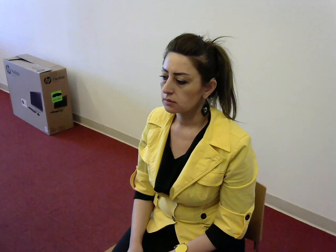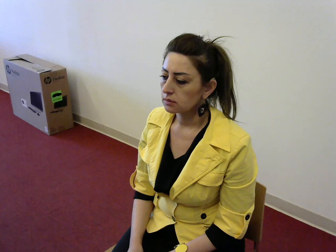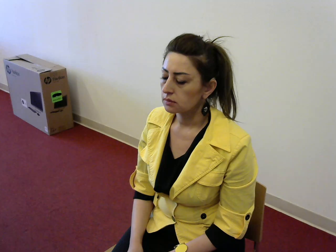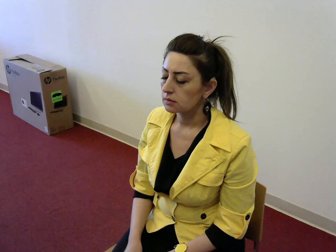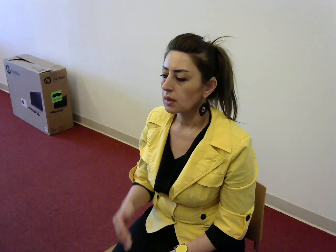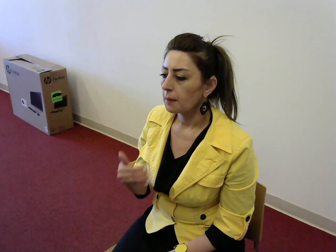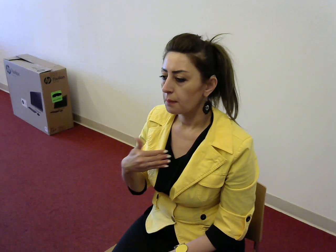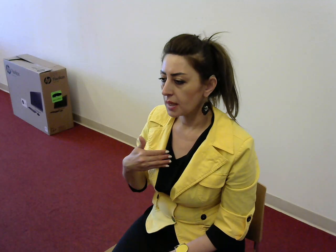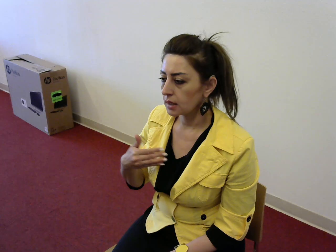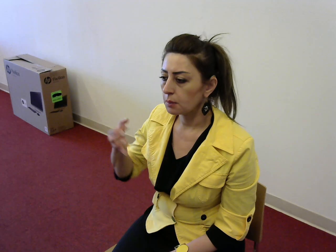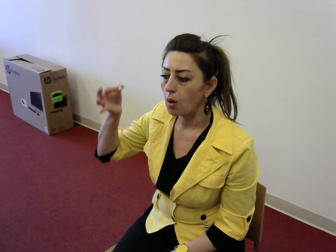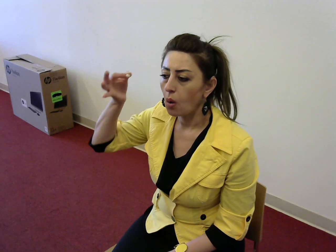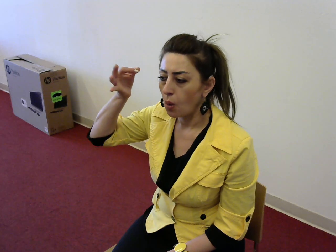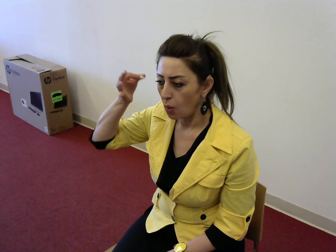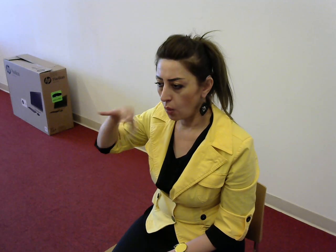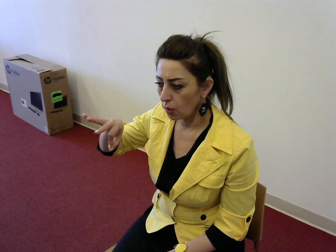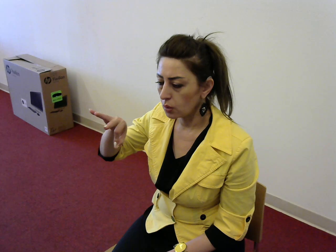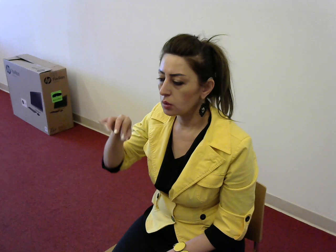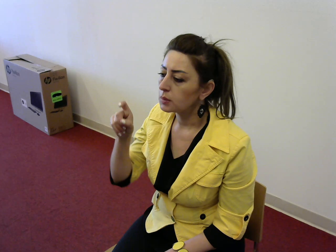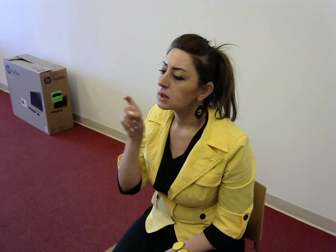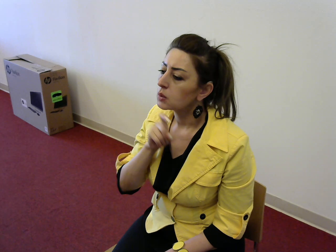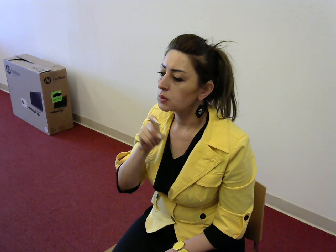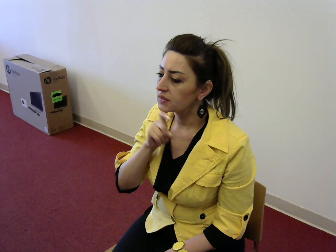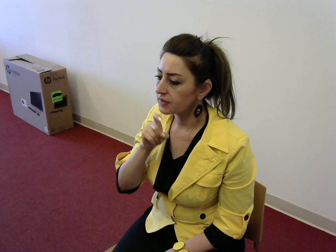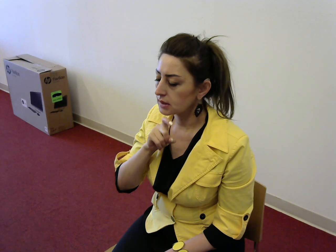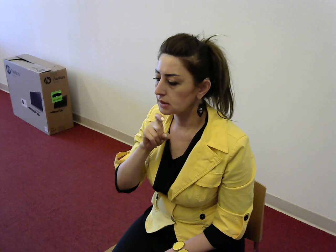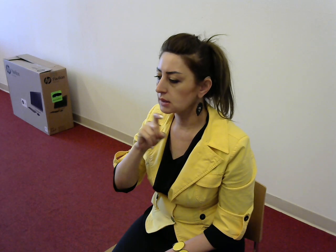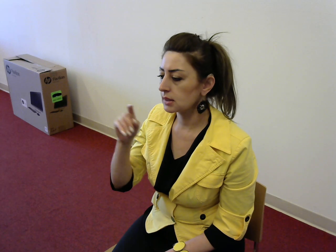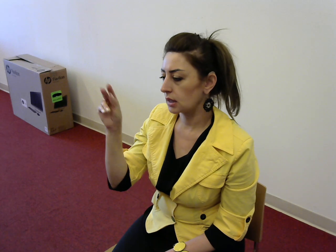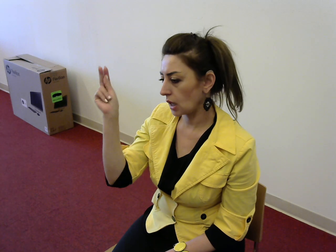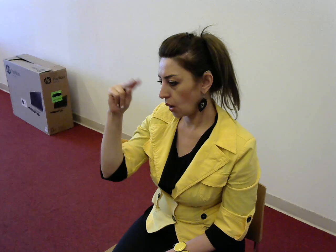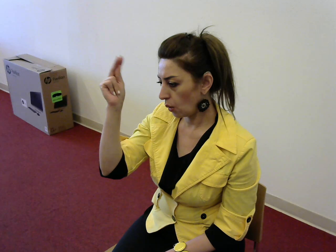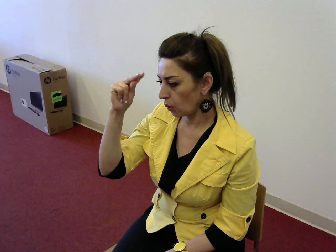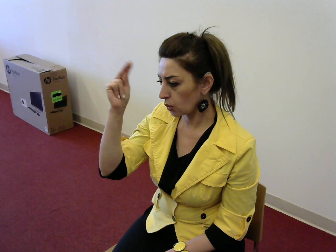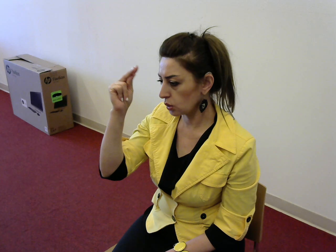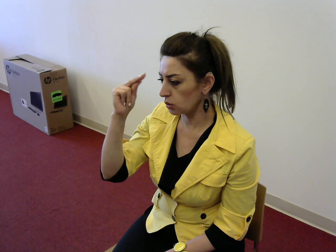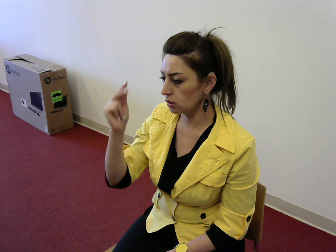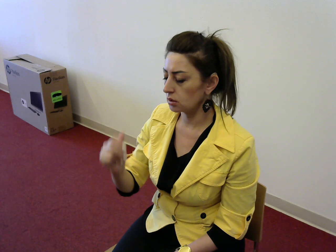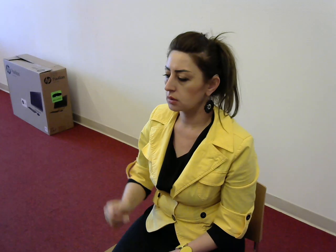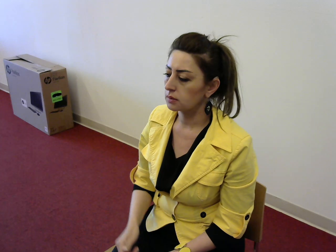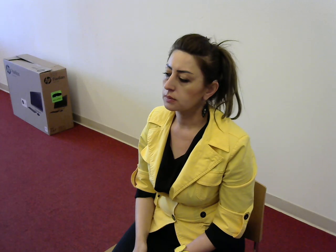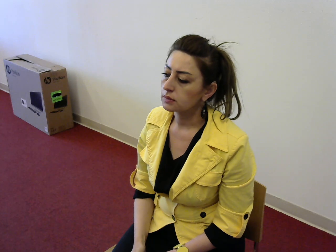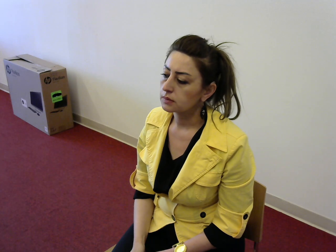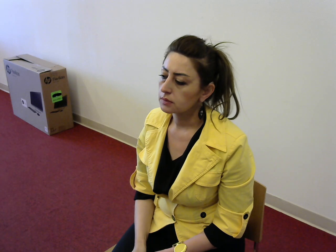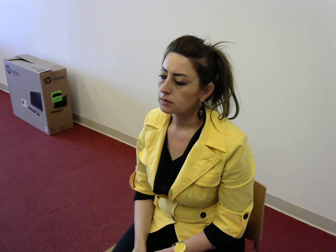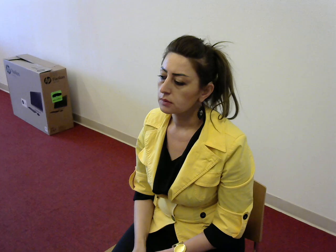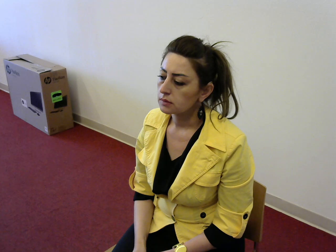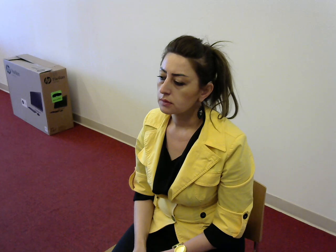Mənim oğlum universitetdə oxuyur